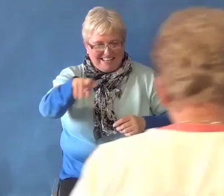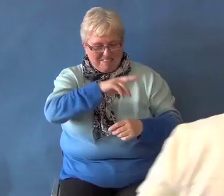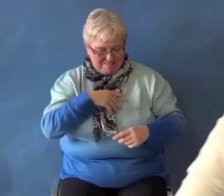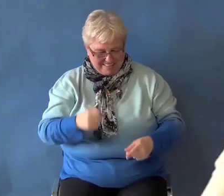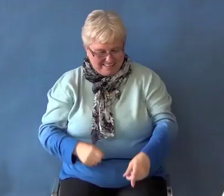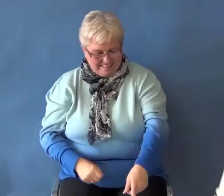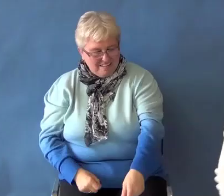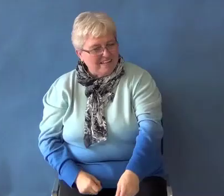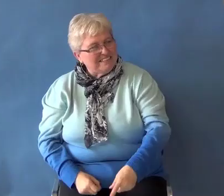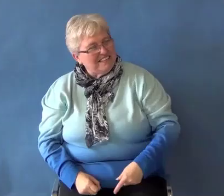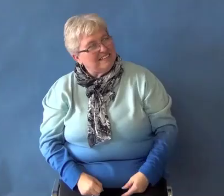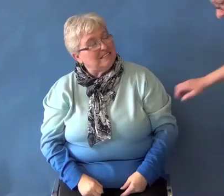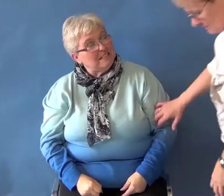Podejdź i zobacz.